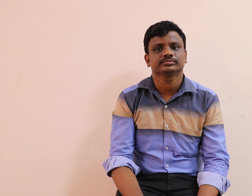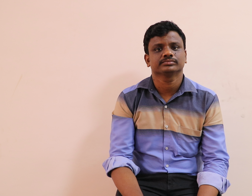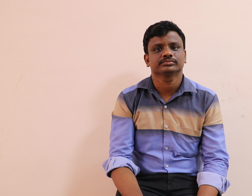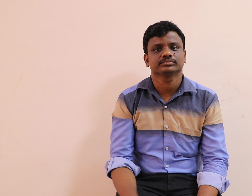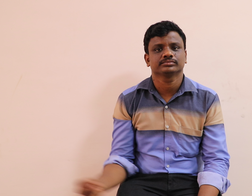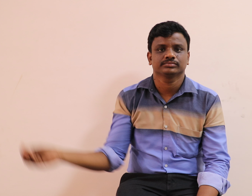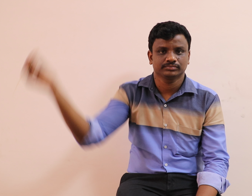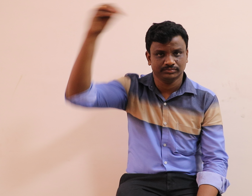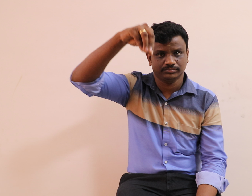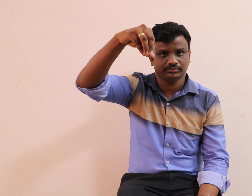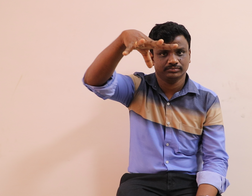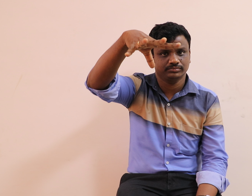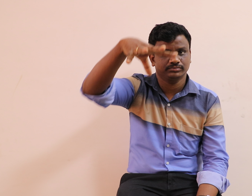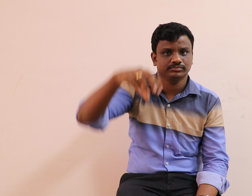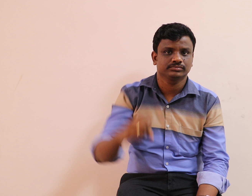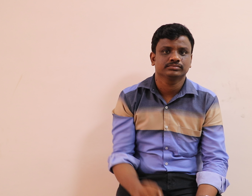turn on light turn off light